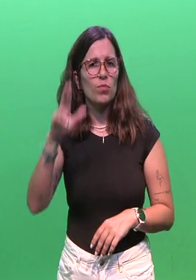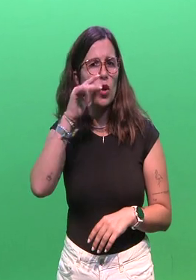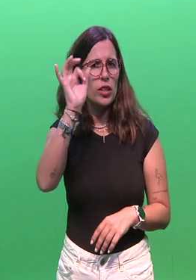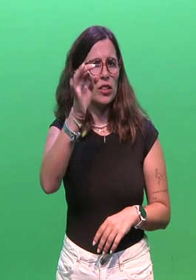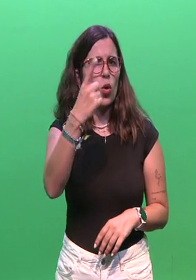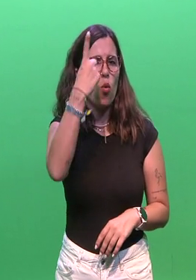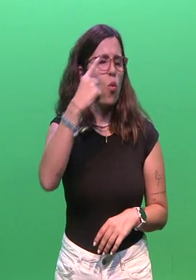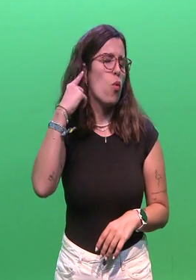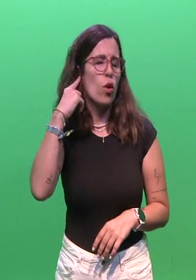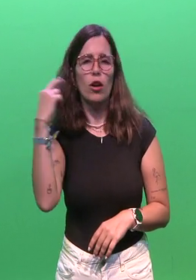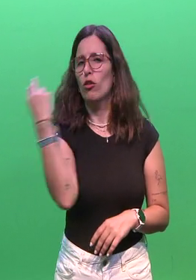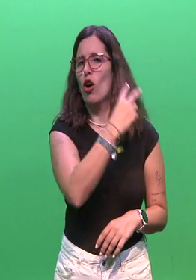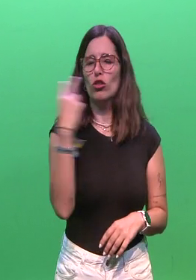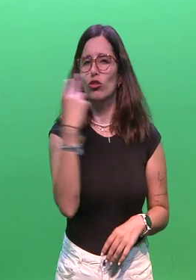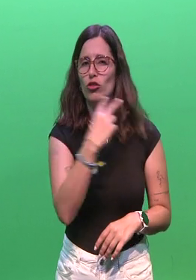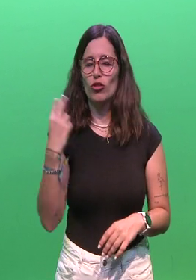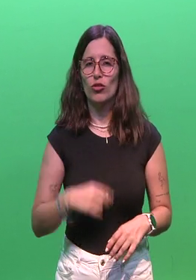Em fa mal una orella i després les dues.